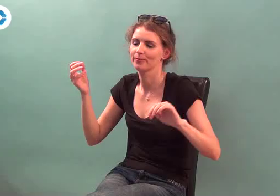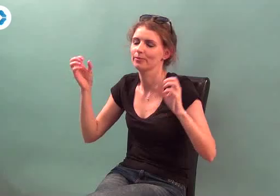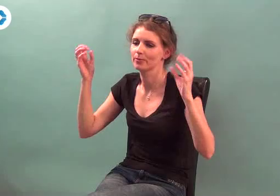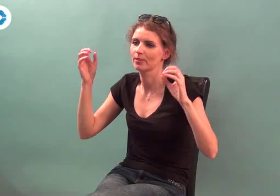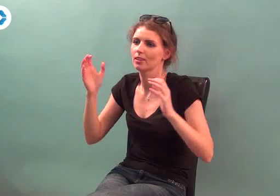Był alarm.